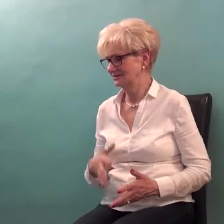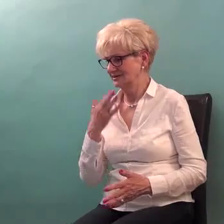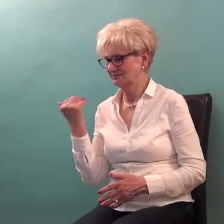Nie mam.